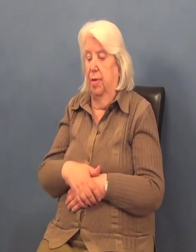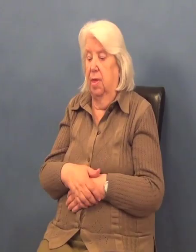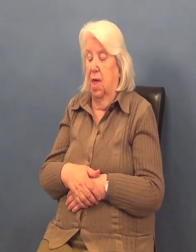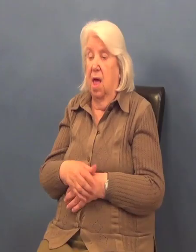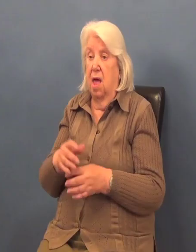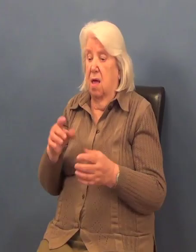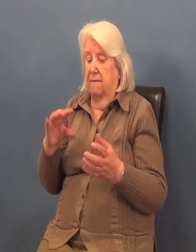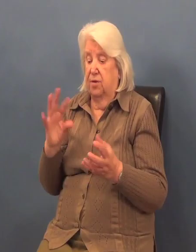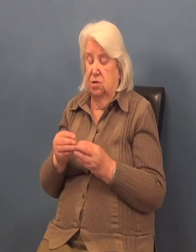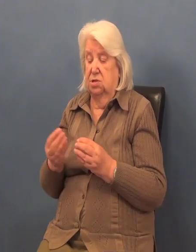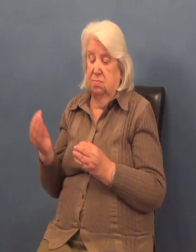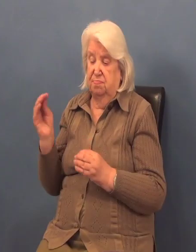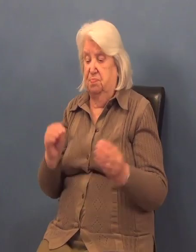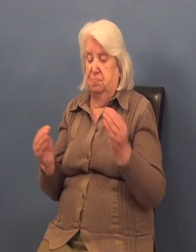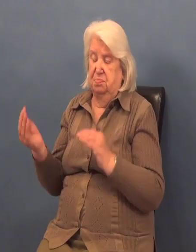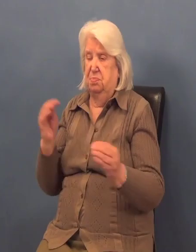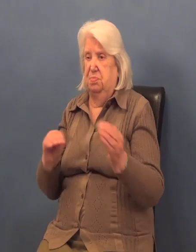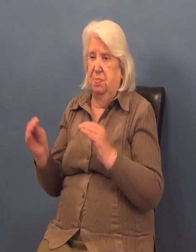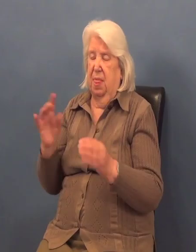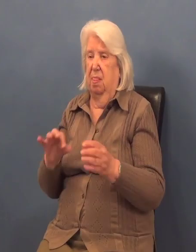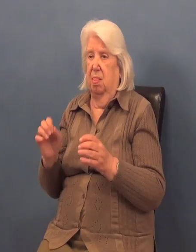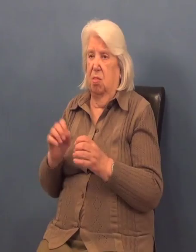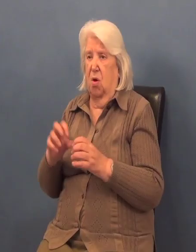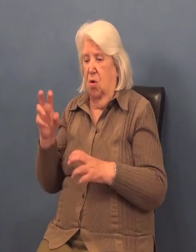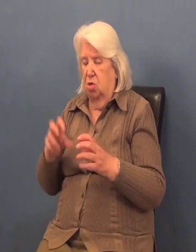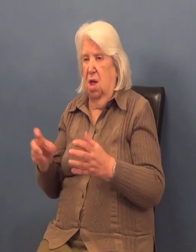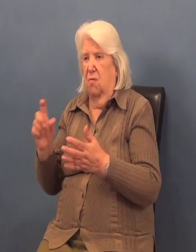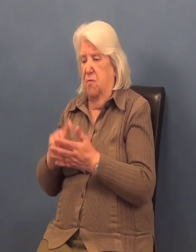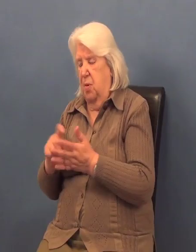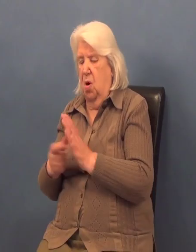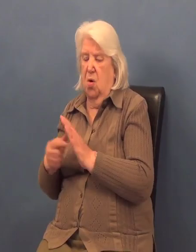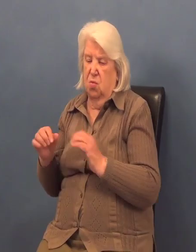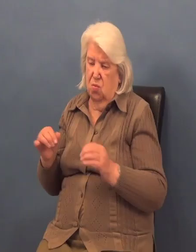Wszyscy wchodzą do hotelu, do pokojów.